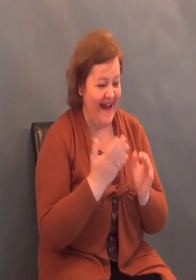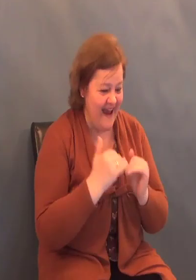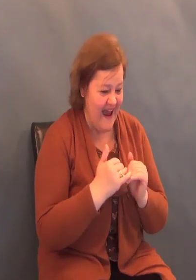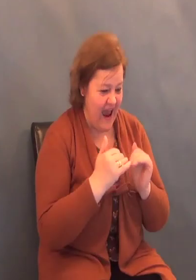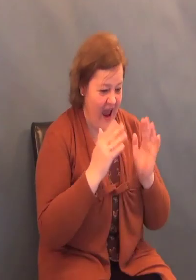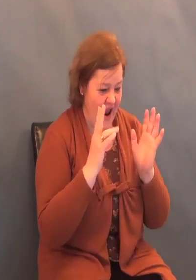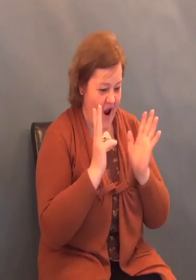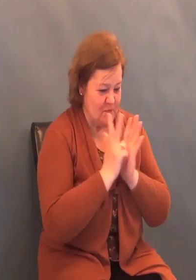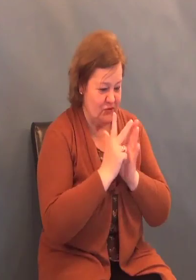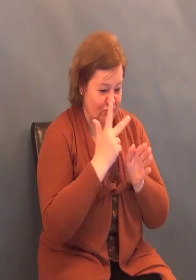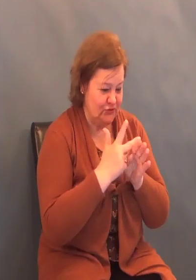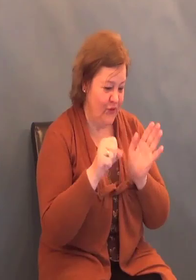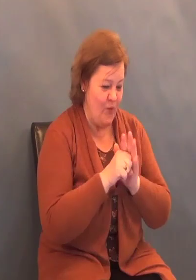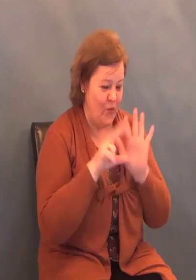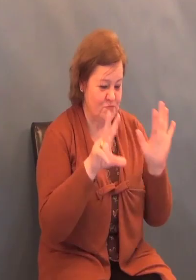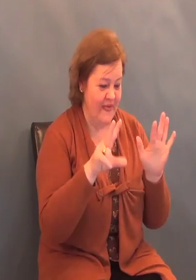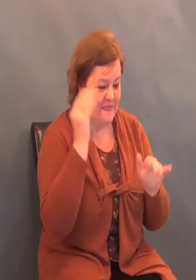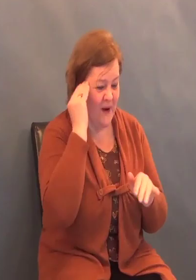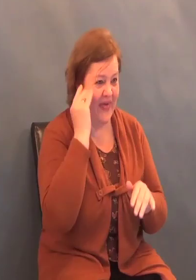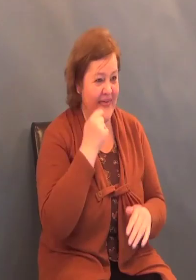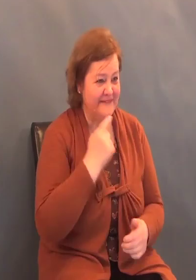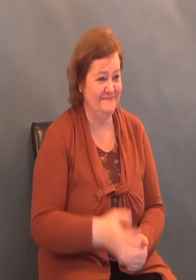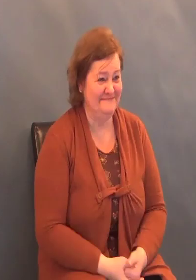A potem o osiemnastej trzydzieści do ósmej nauka języka.